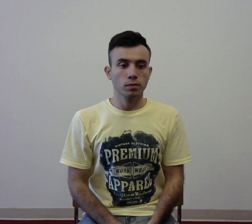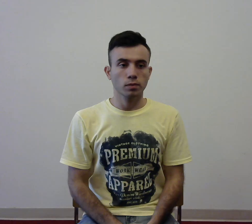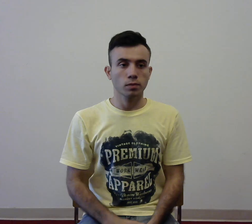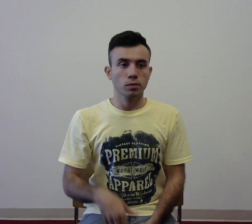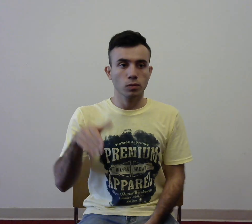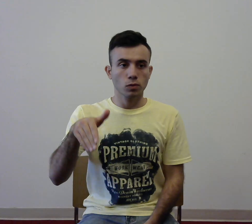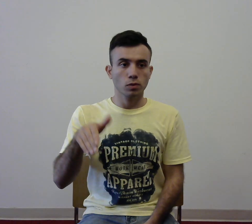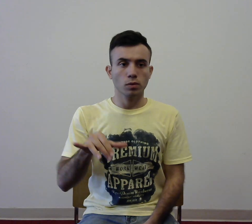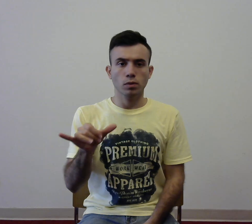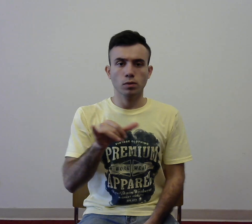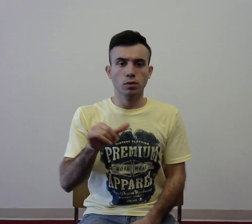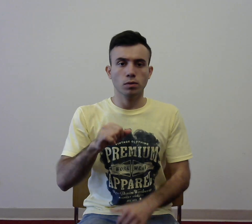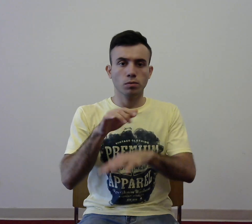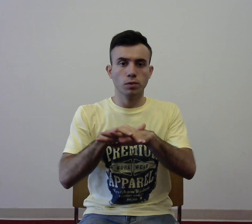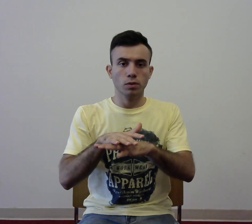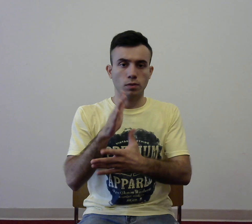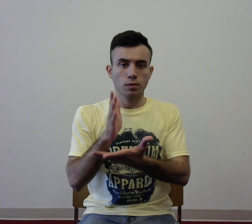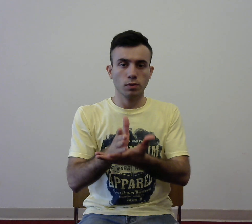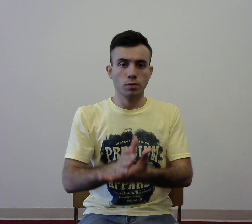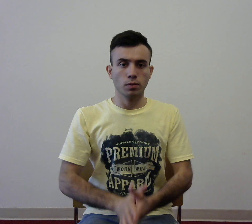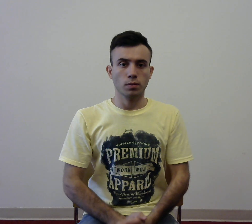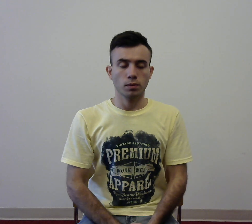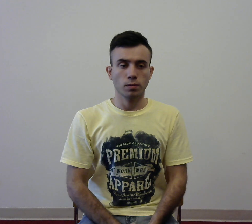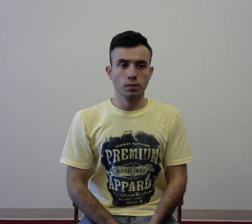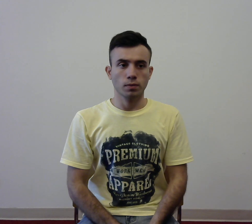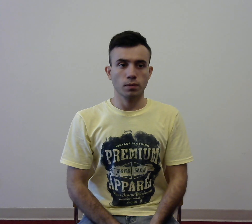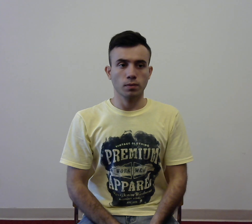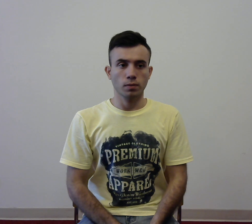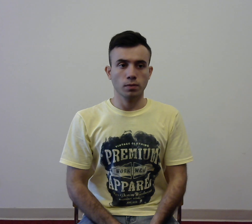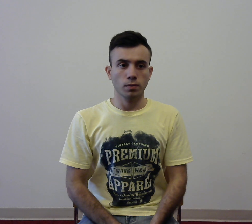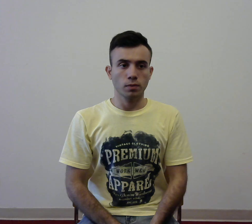Burda harda bank var?